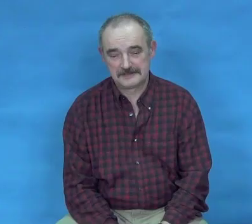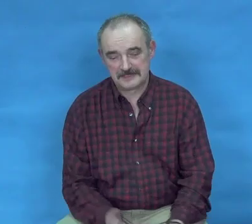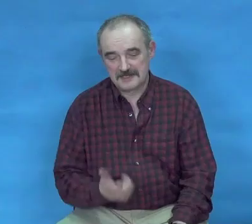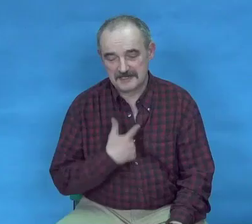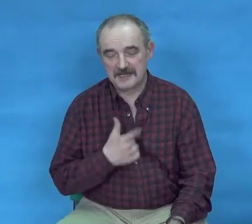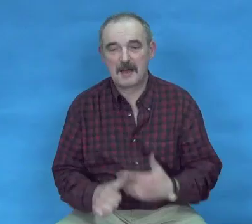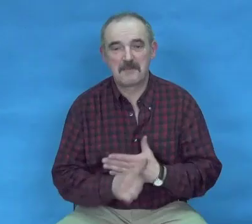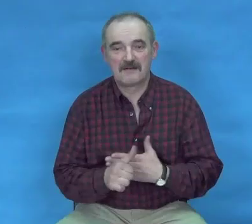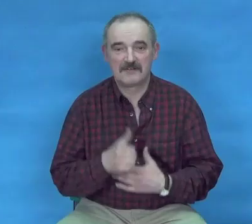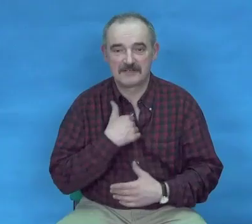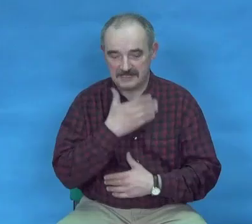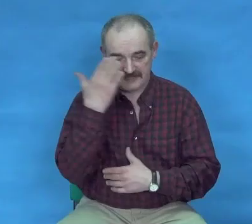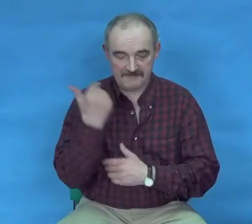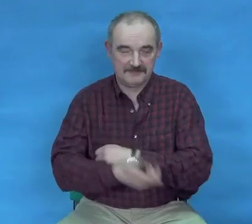Z tego powodu, że ja nie wiem.